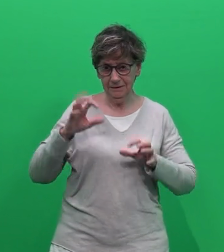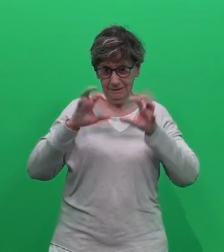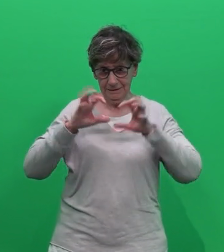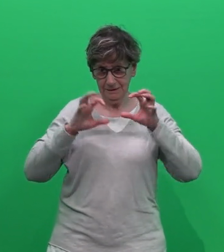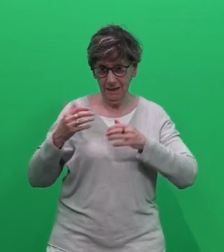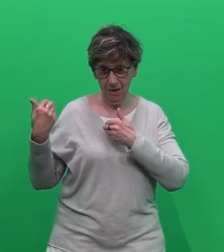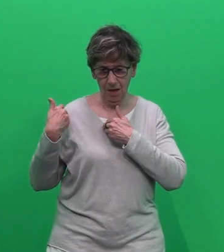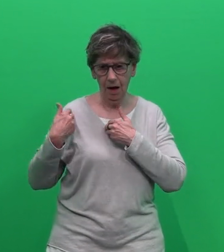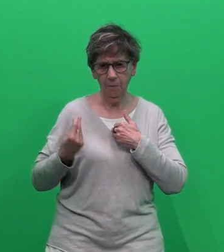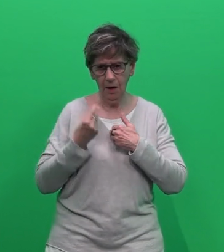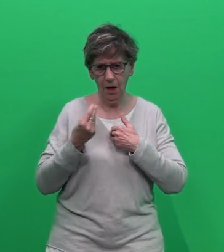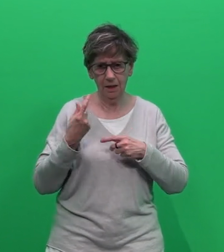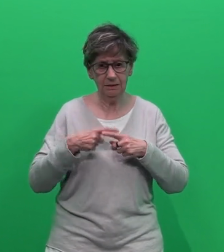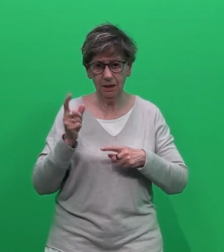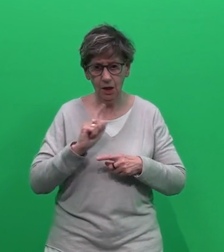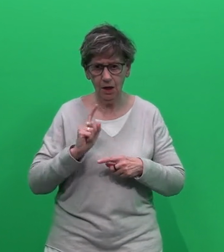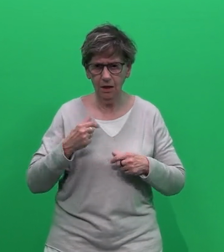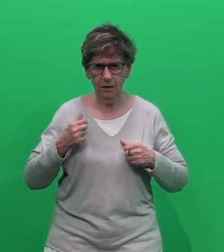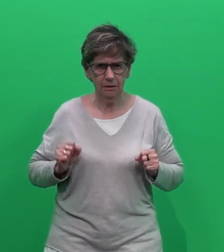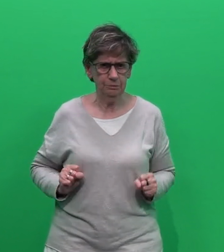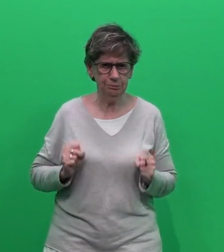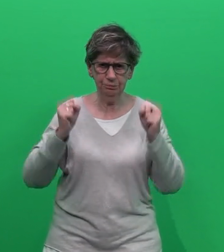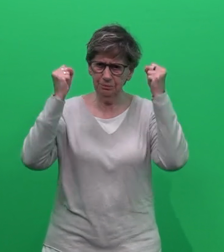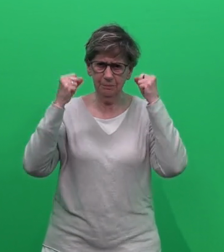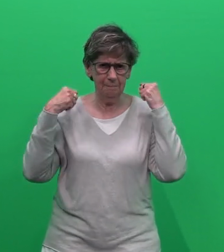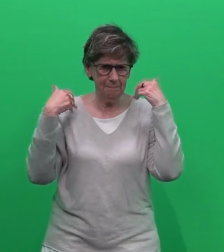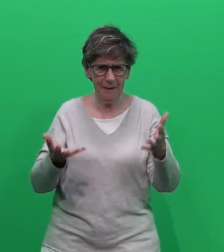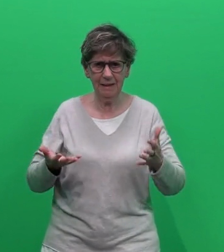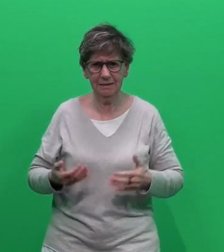Si em pica i m'ajuden a rascar-me em va millor, perquè sinó m'estresso més.